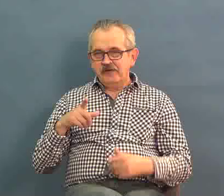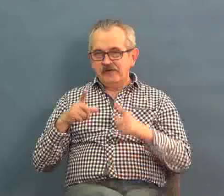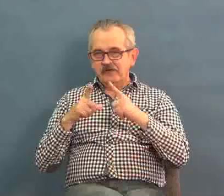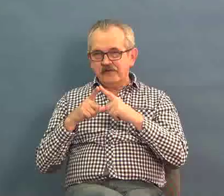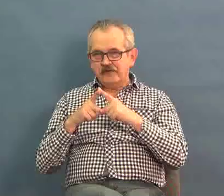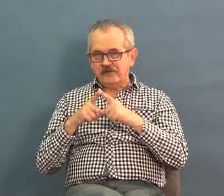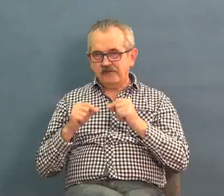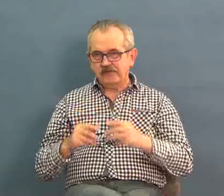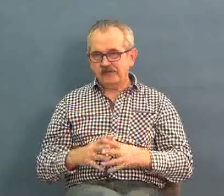Trójkąt.